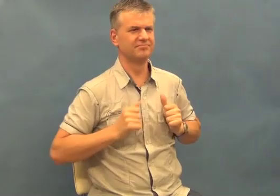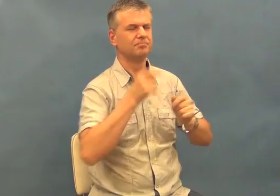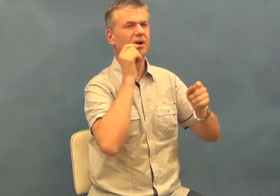Kobieta...